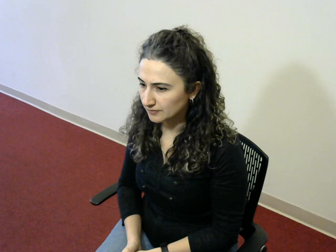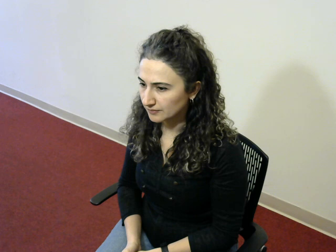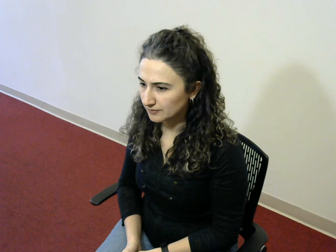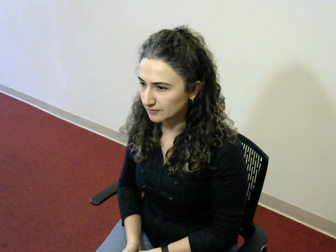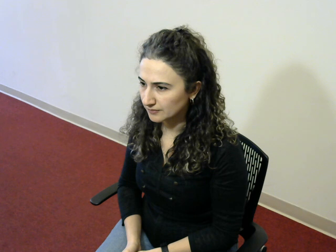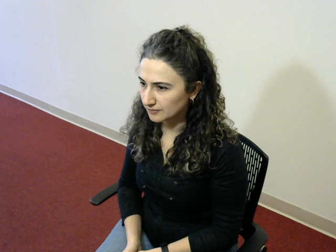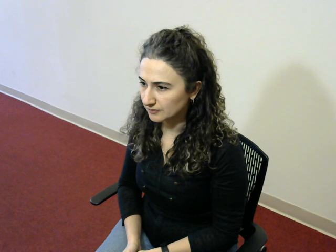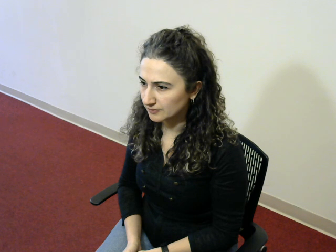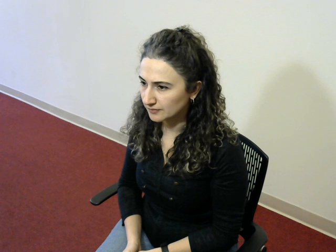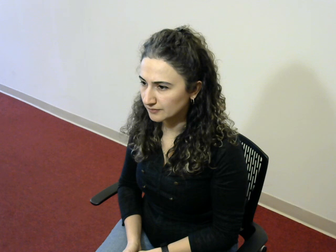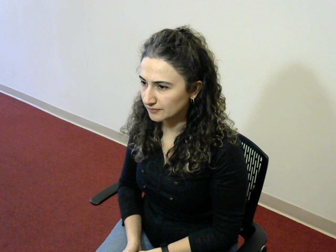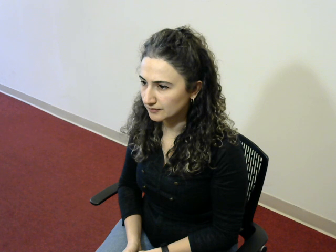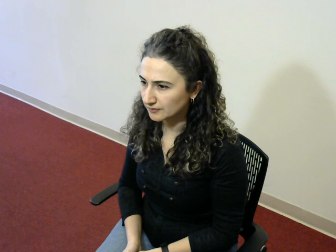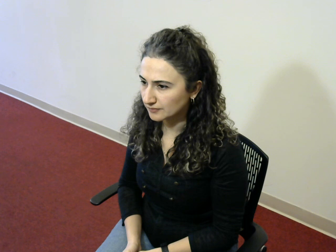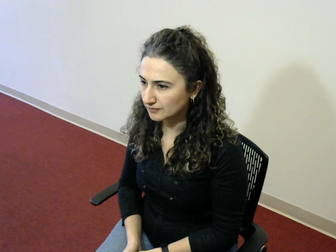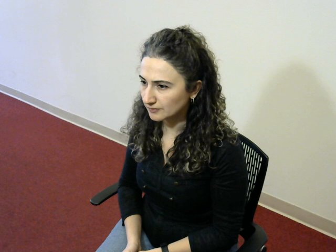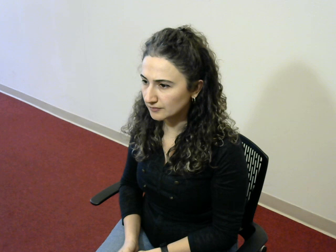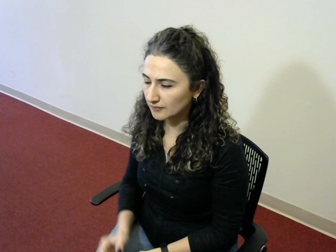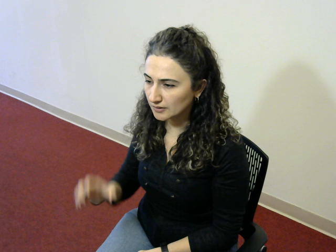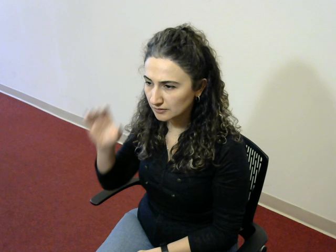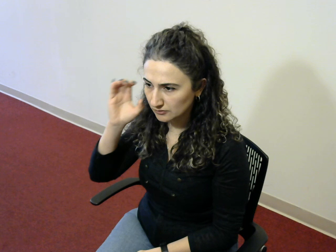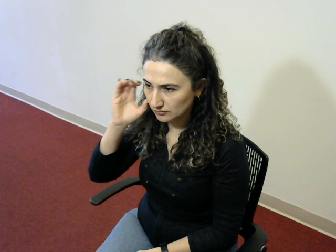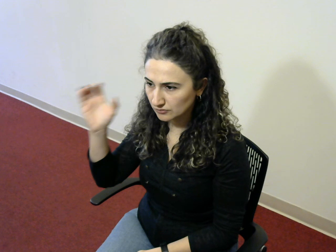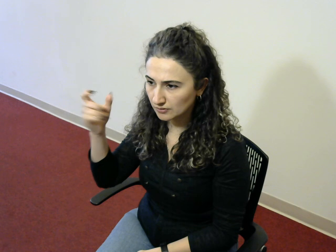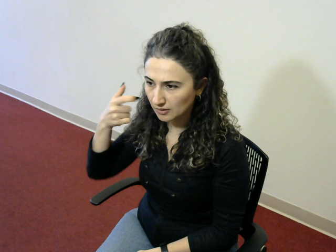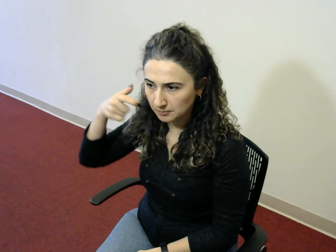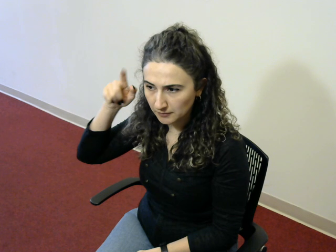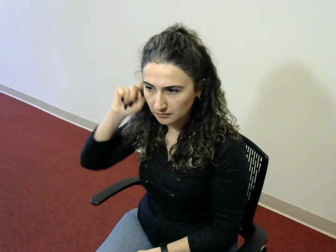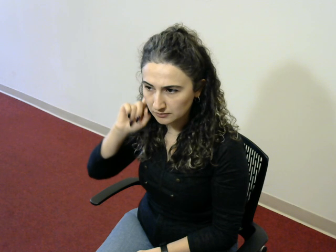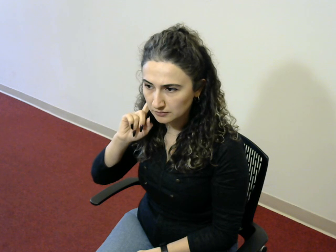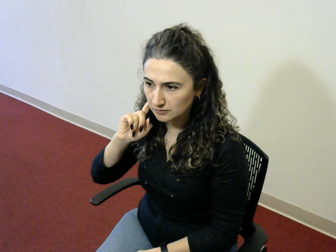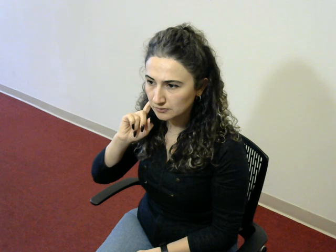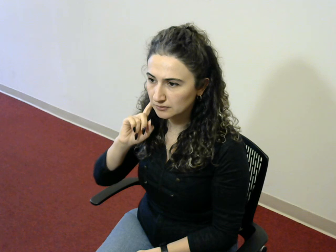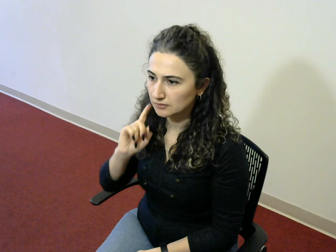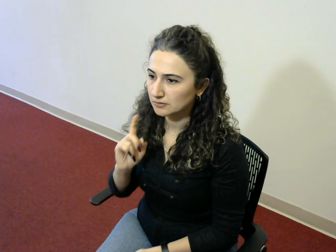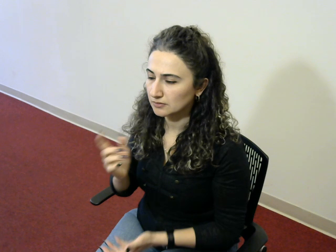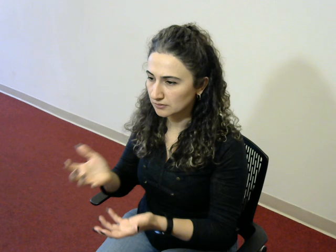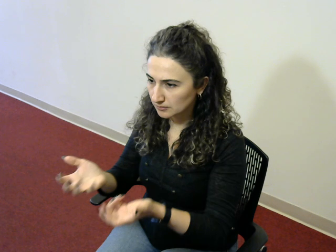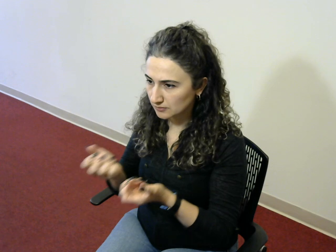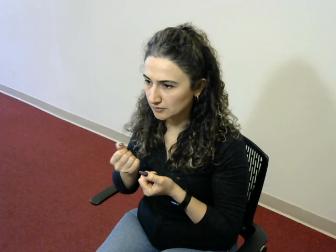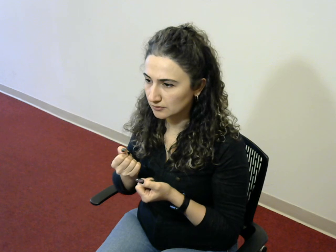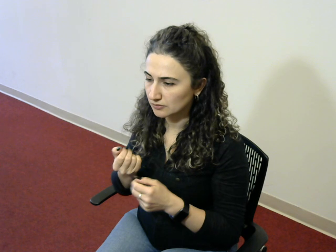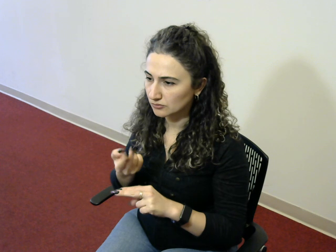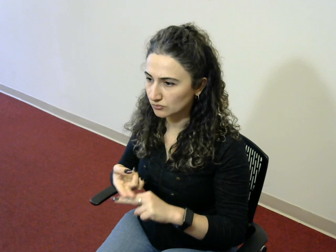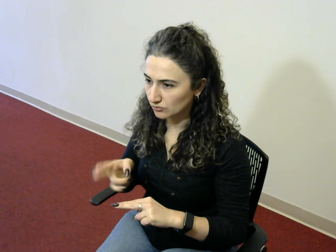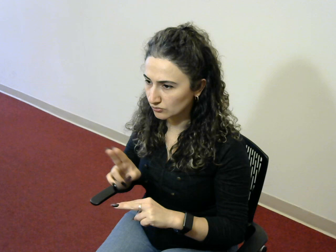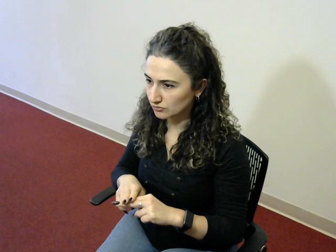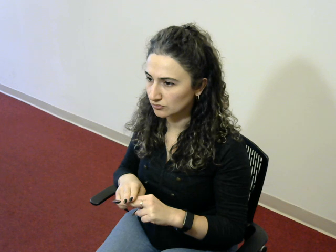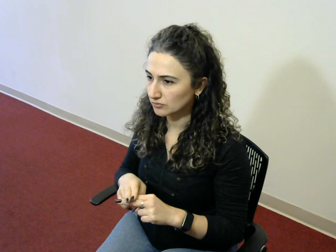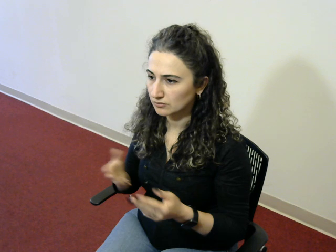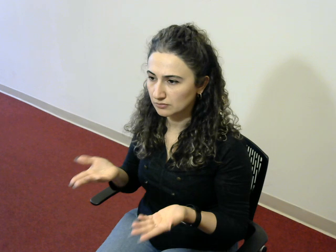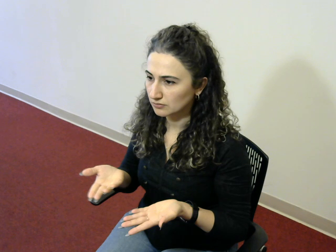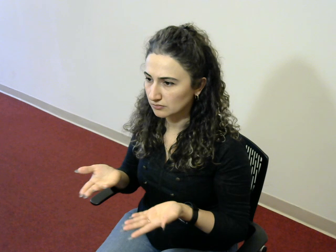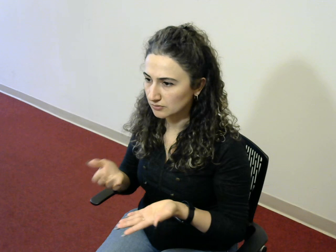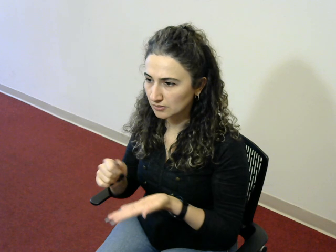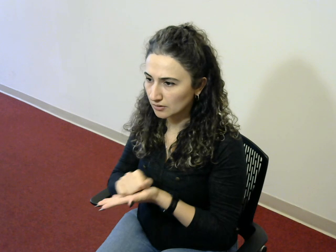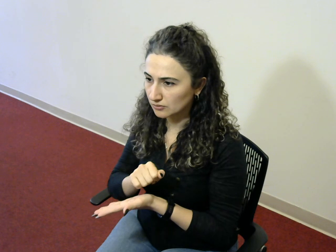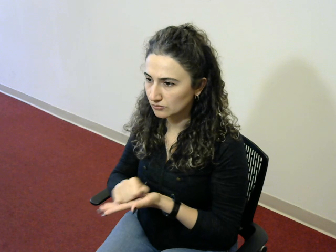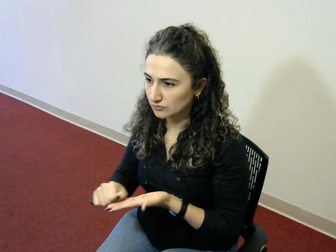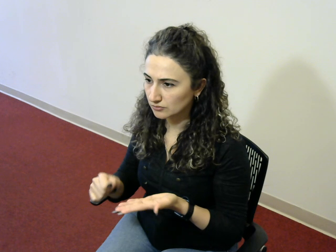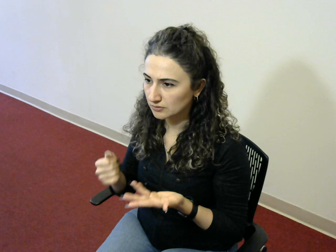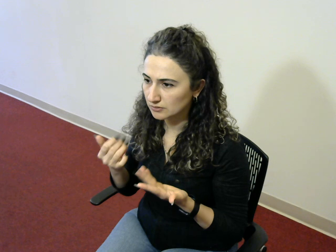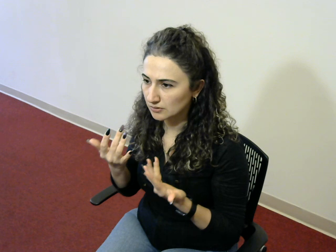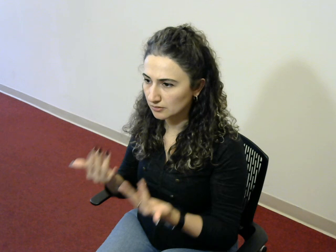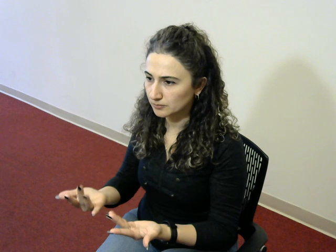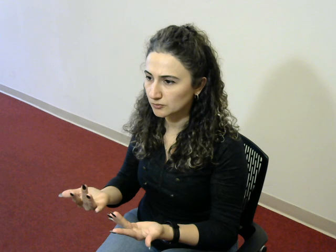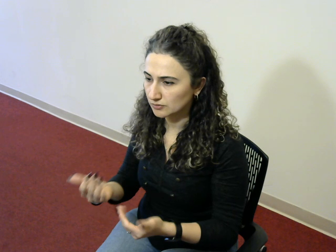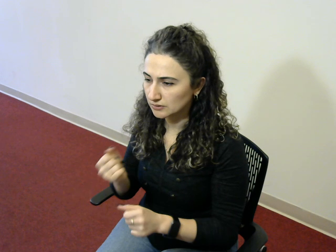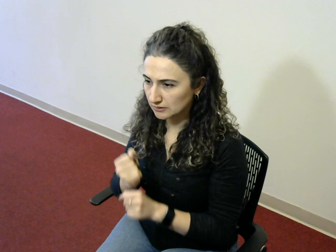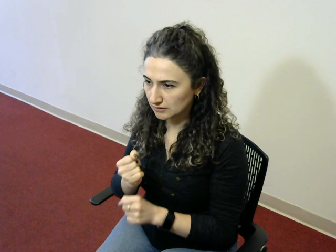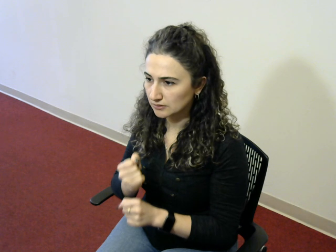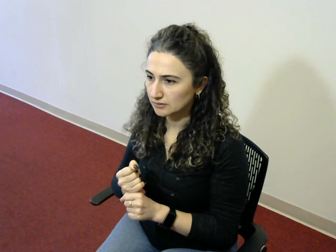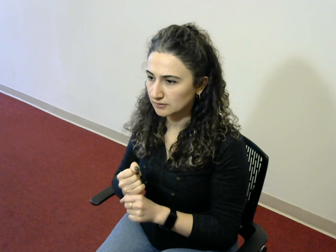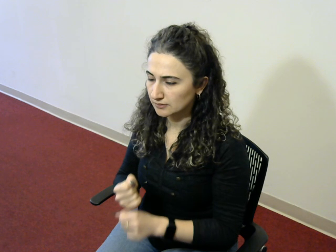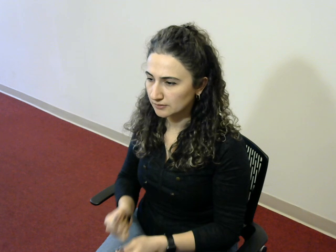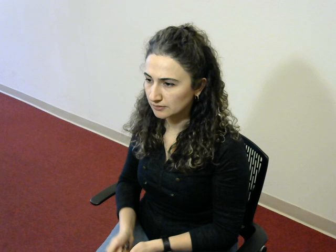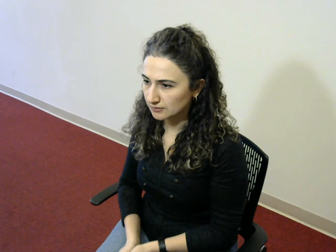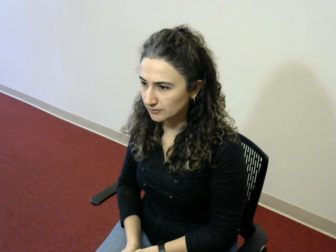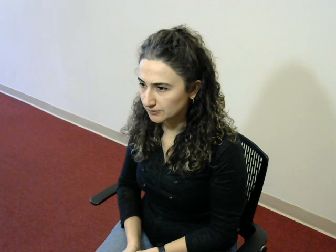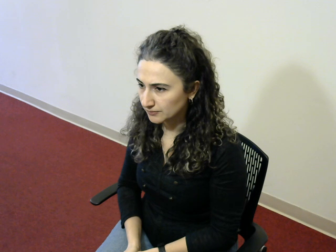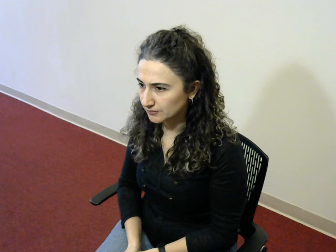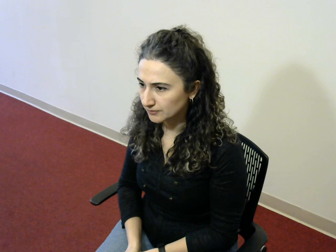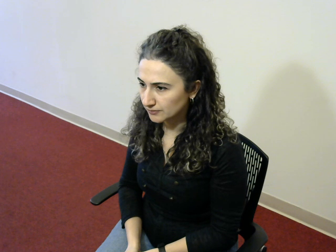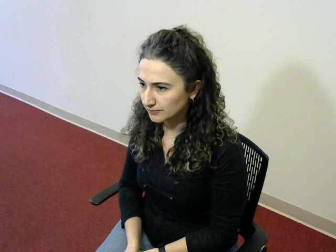Eşitmə aparatı alınması üçün hansı sənədlər tələb edilir?